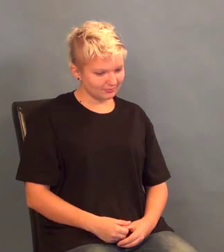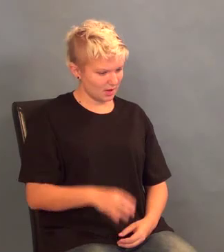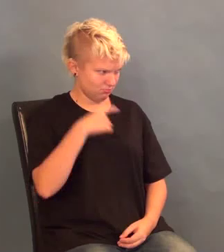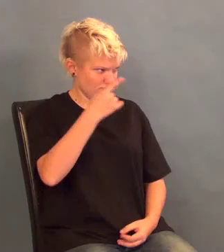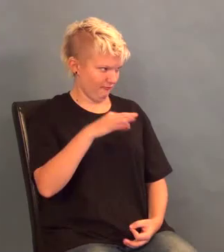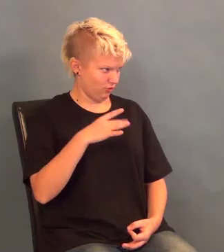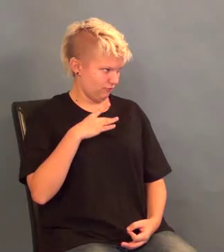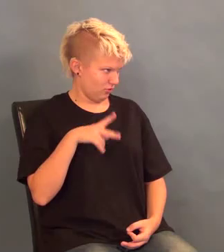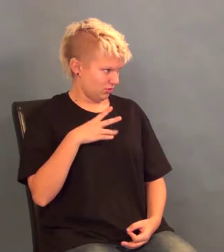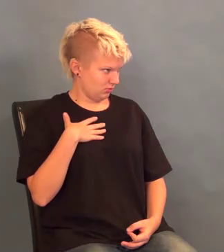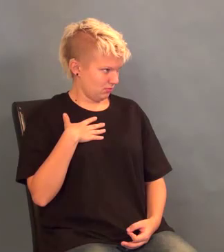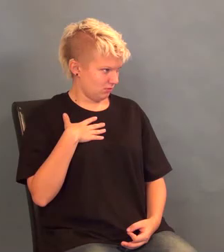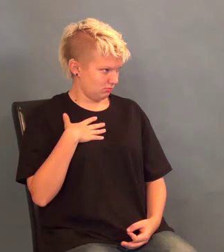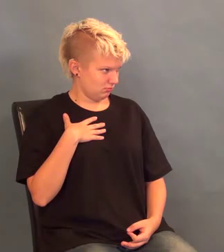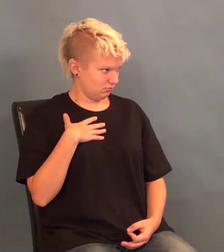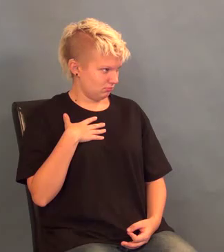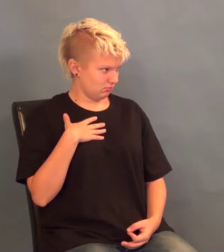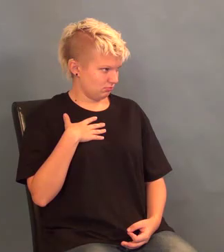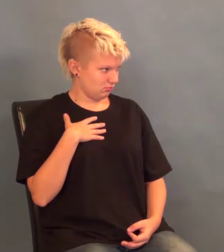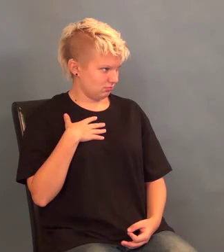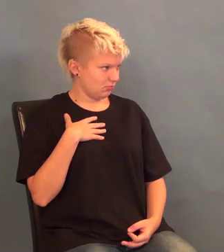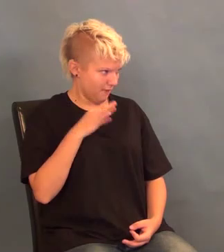Widziałam, że mam wolne.